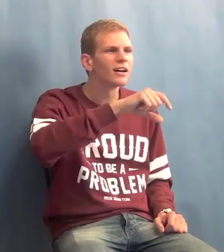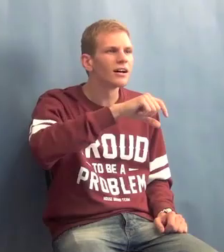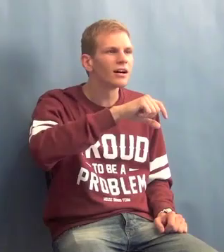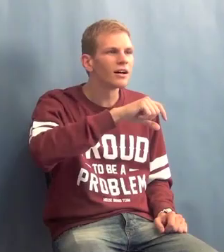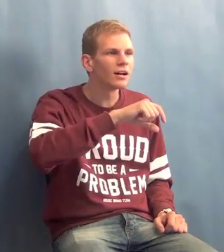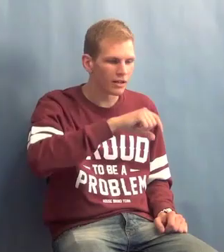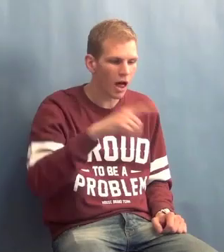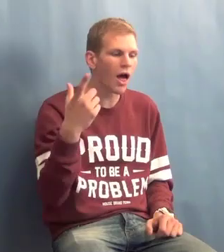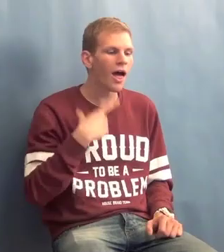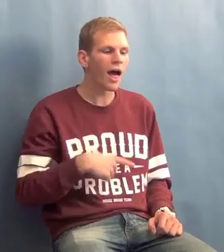Taki kształt.